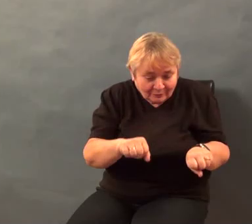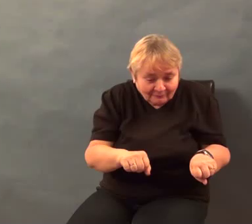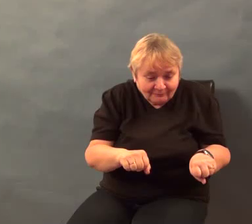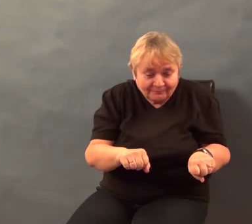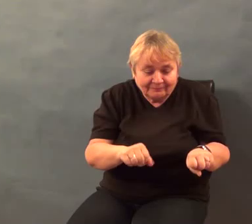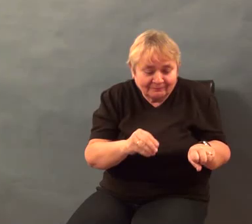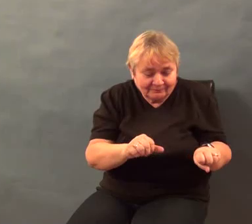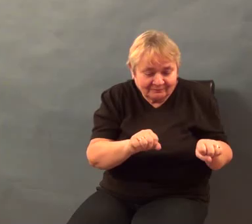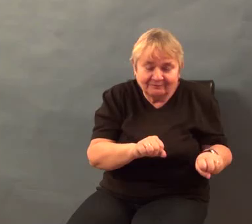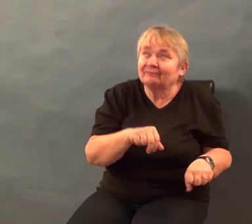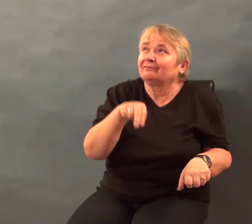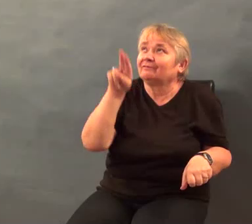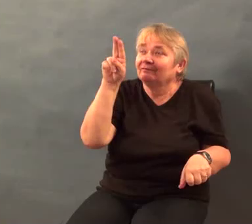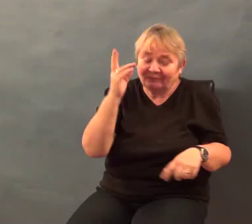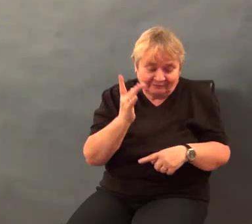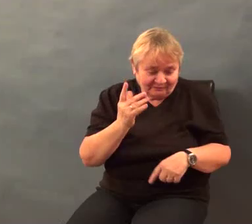Stawia rower i patrzy na górę, na drzewo.